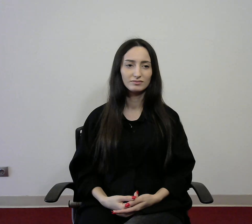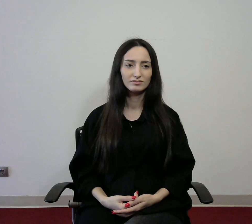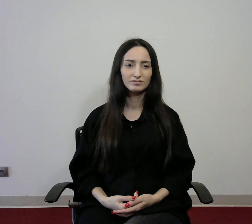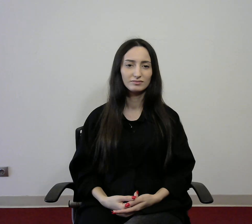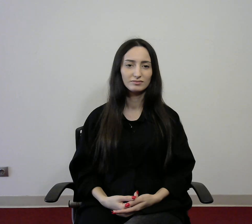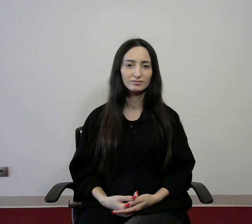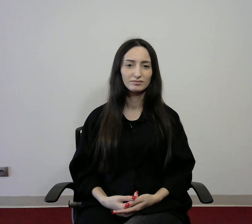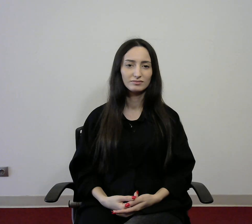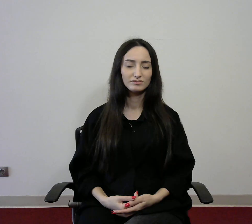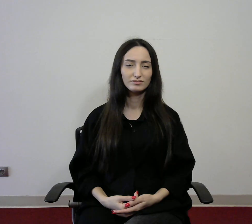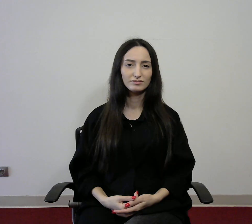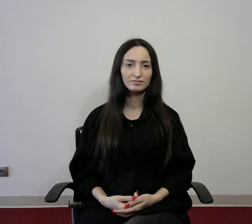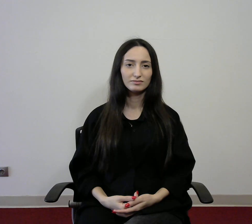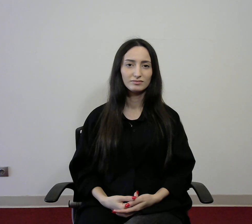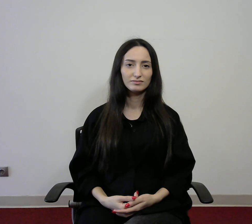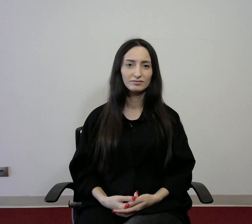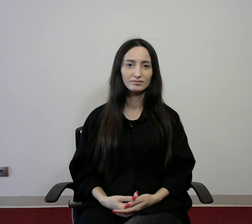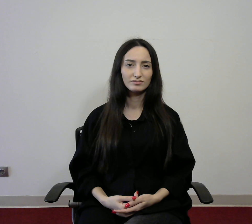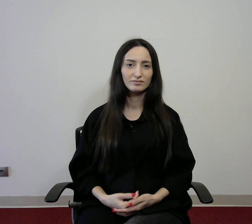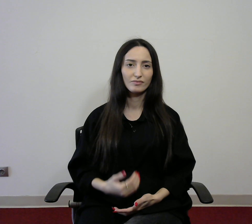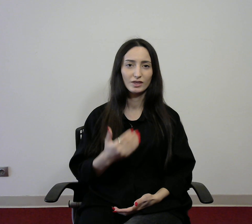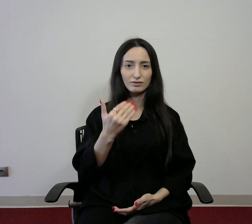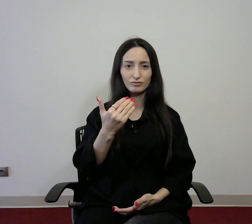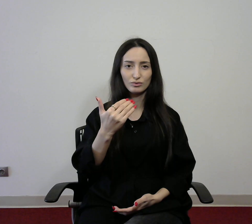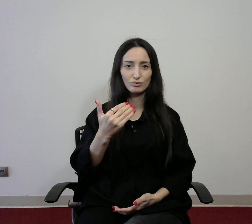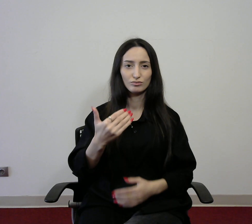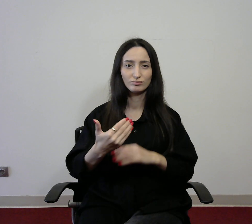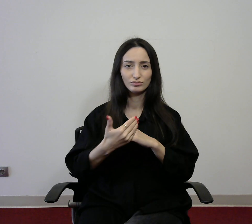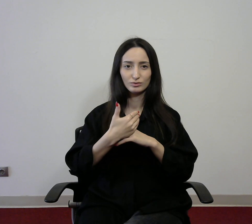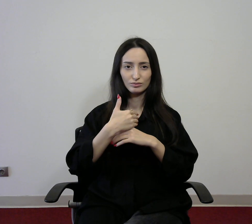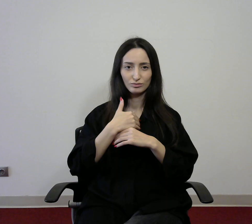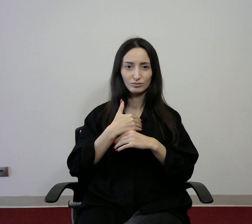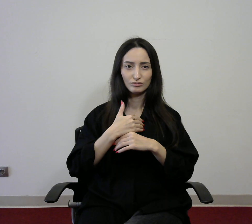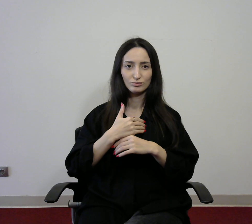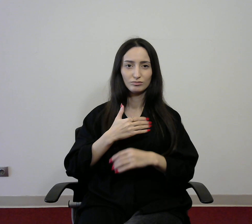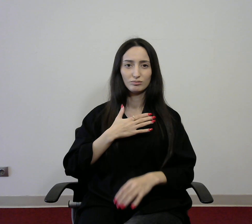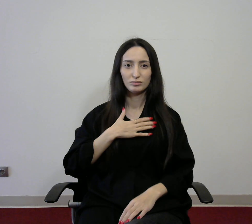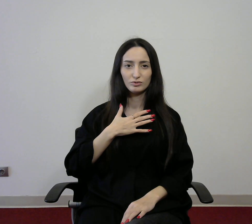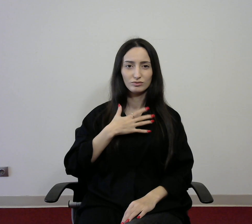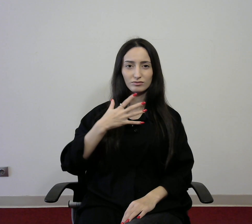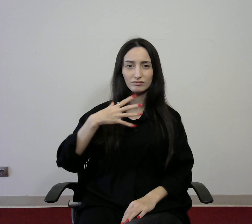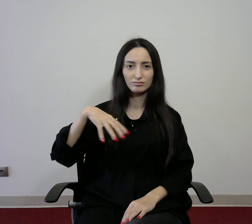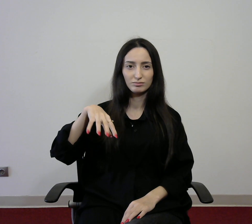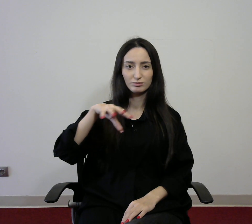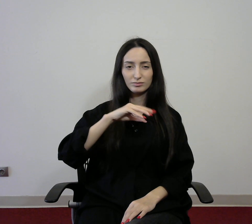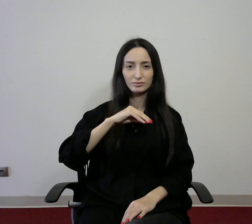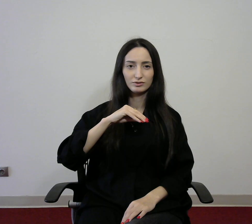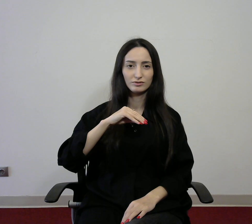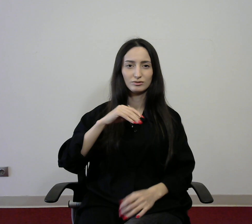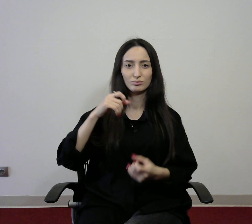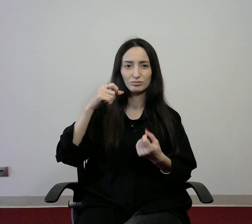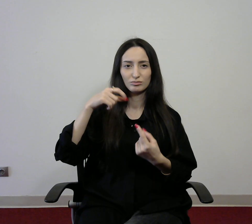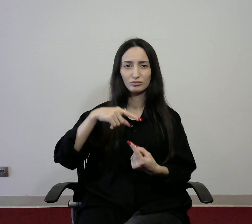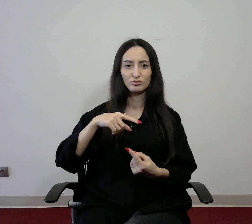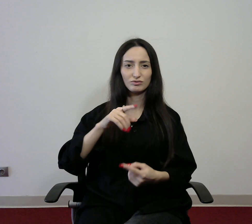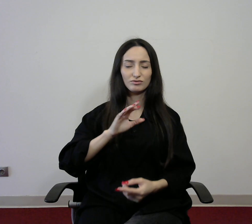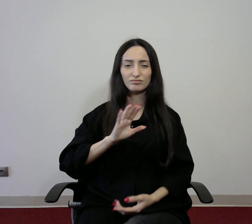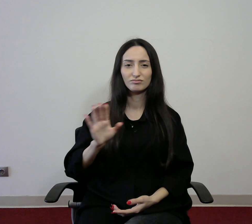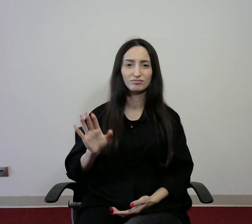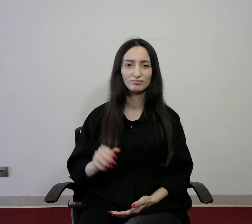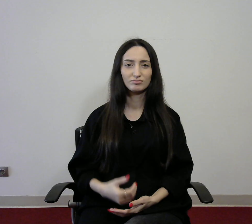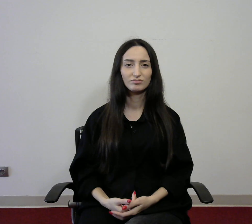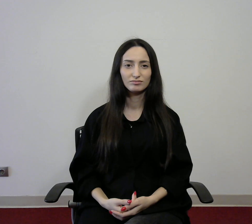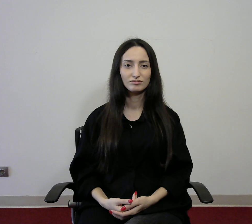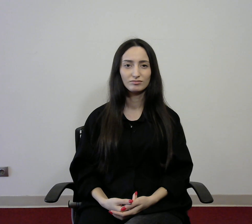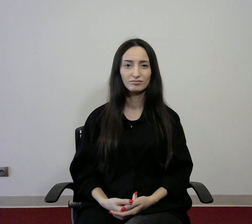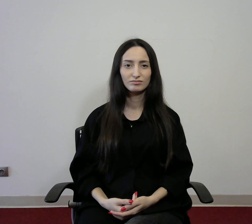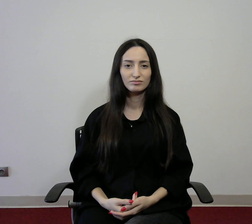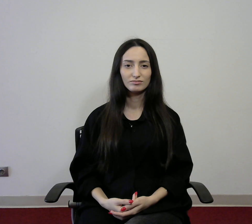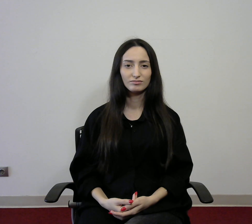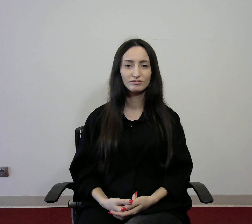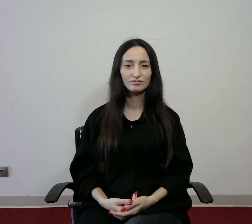Sizin müraciətiniz bizə uyğun deyildir